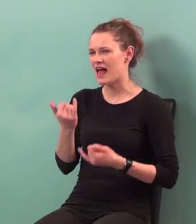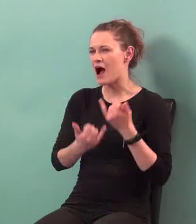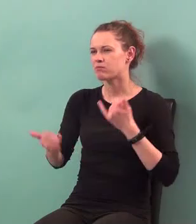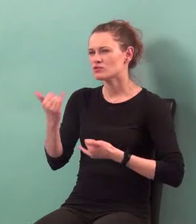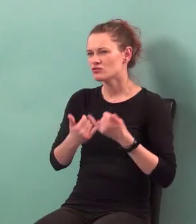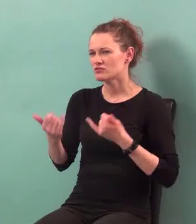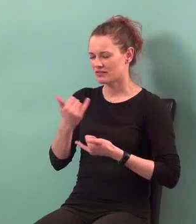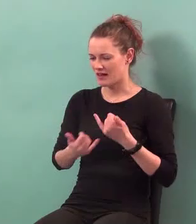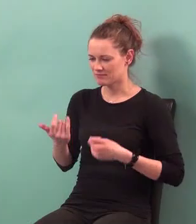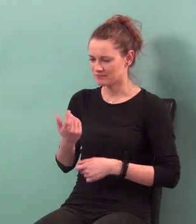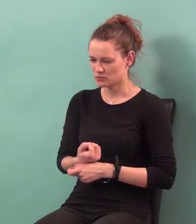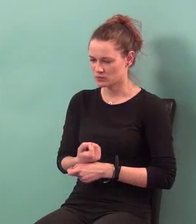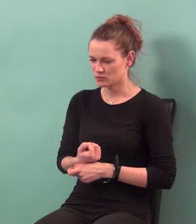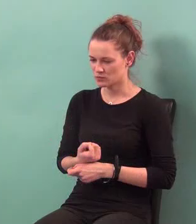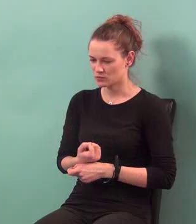Chemiczna trucizna.